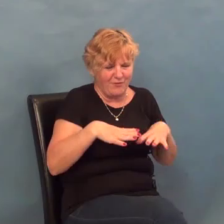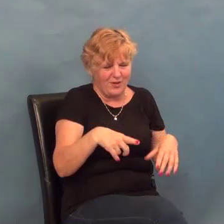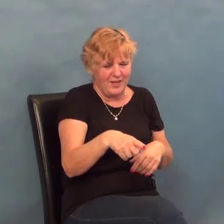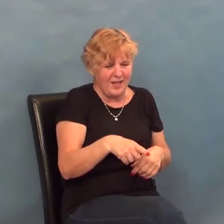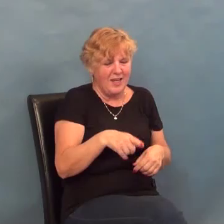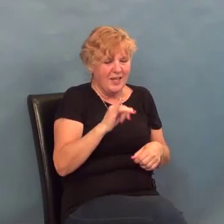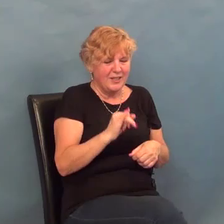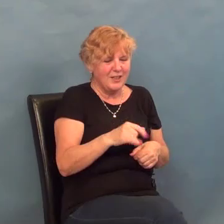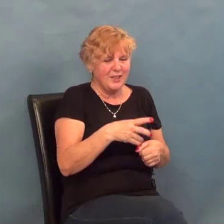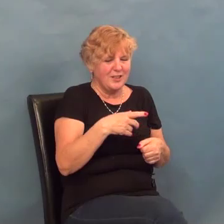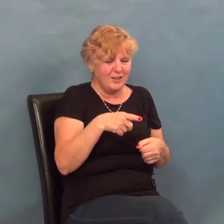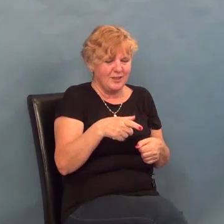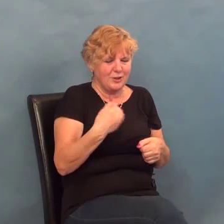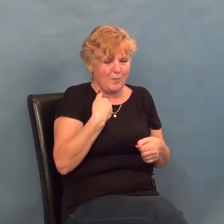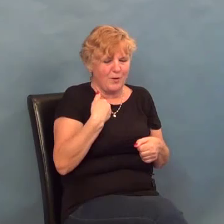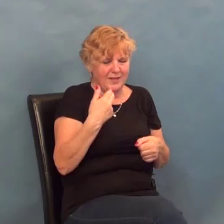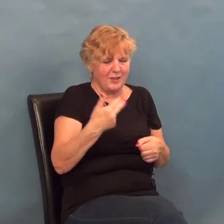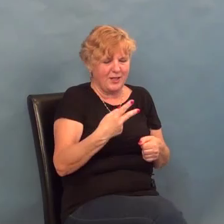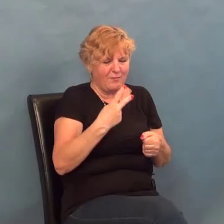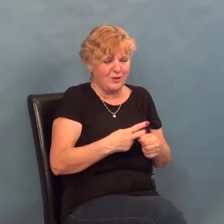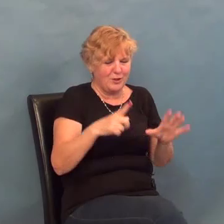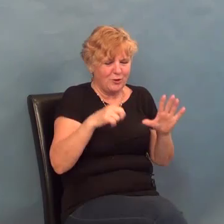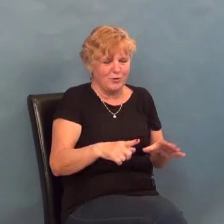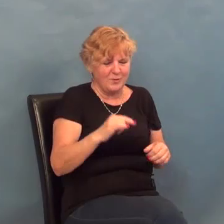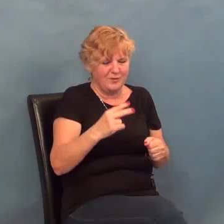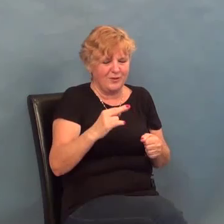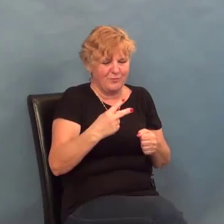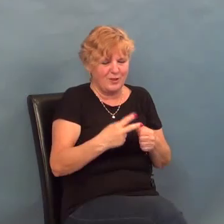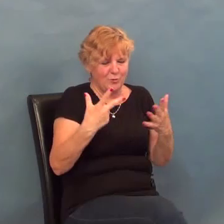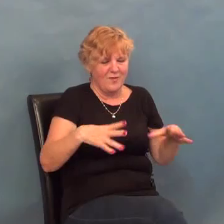I sobota, niedziela dwudziesty siódmy, dwudziesty ósmy mam wolne.